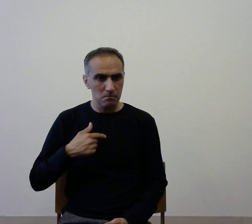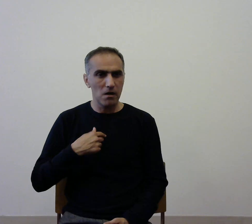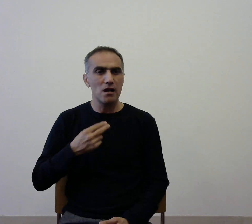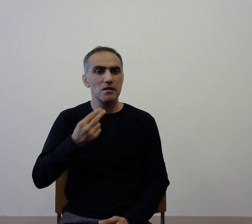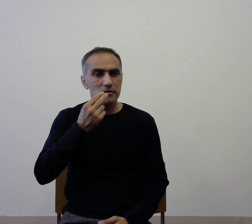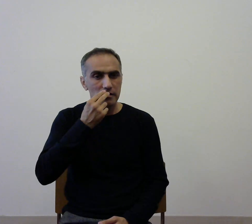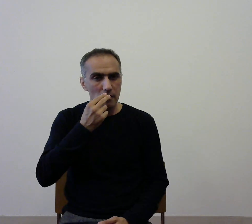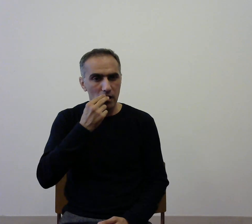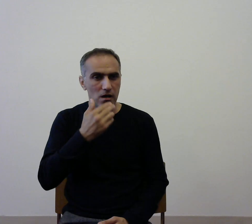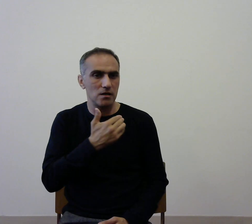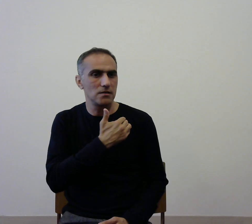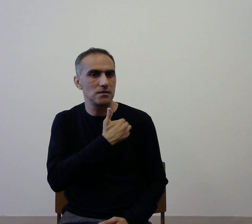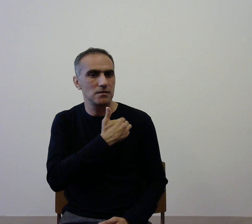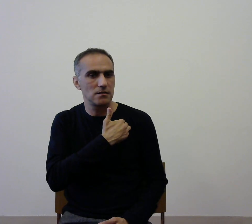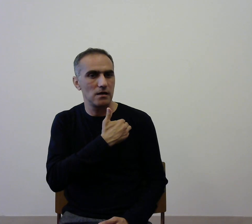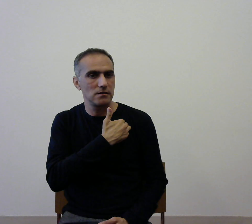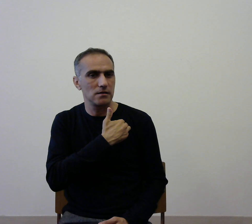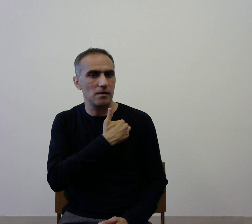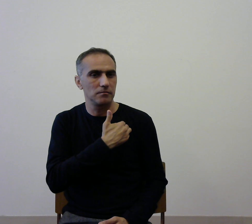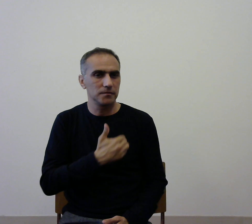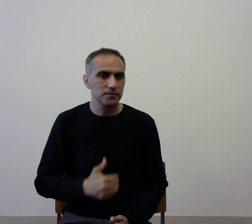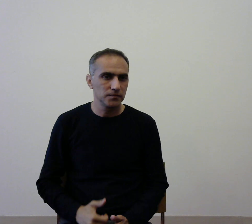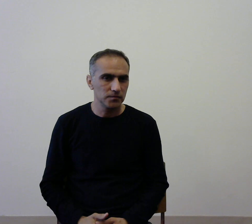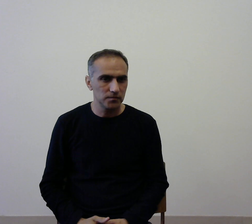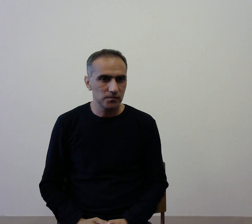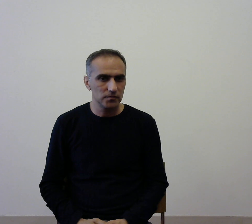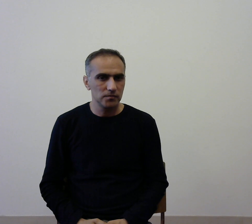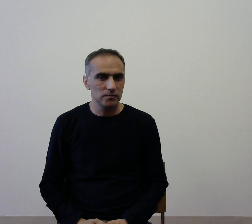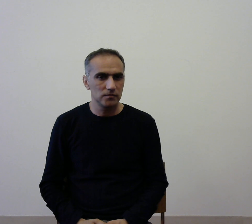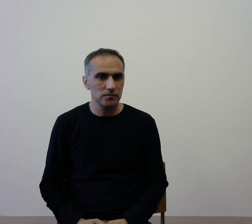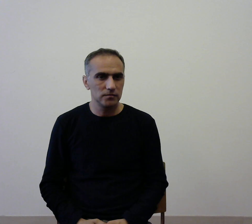Mən yemək istəyirəm